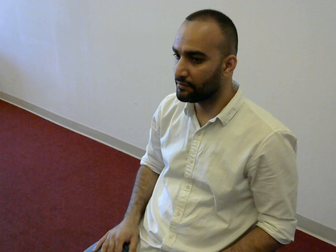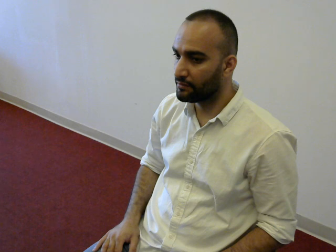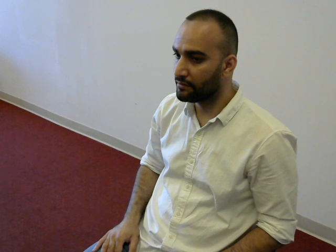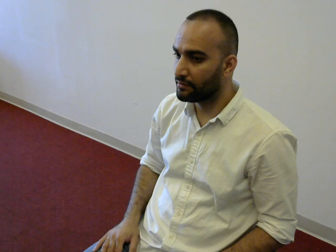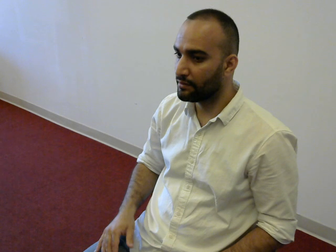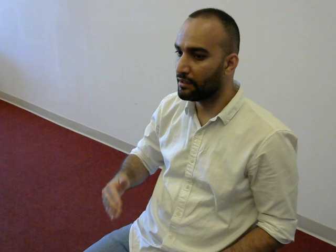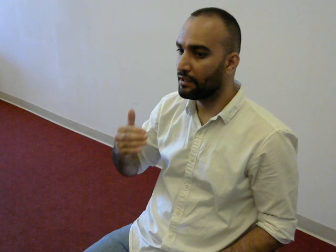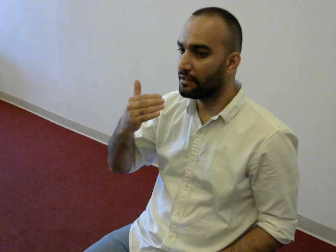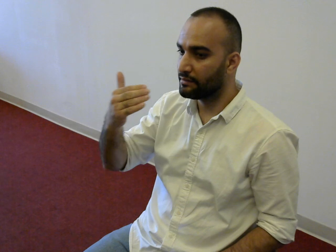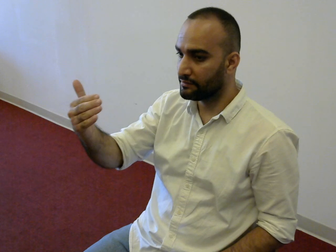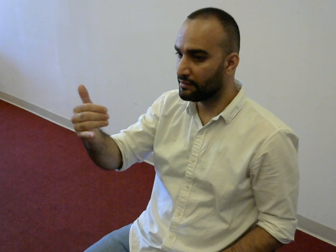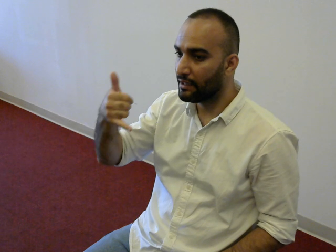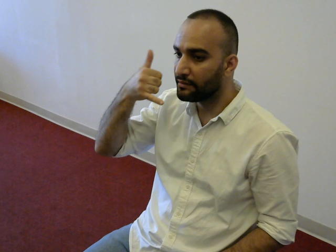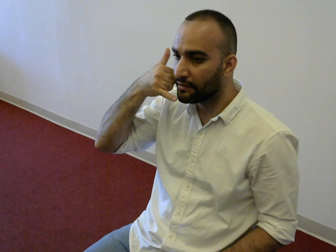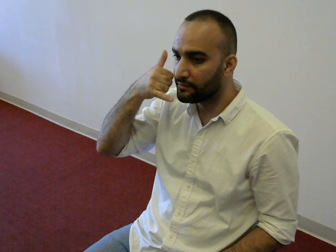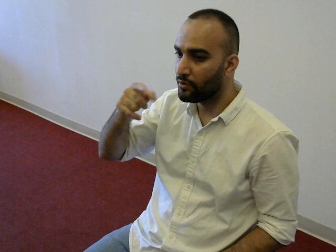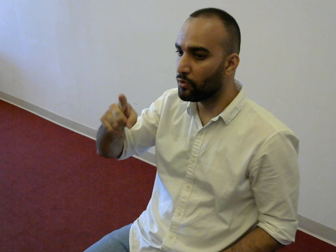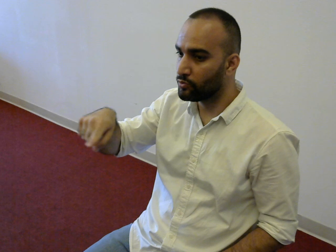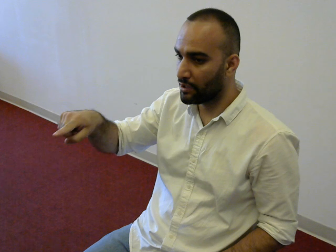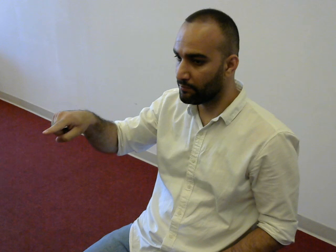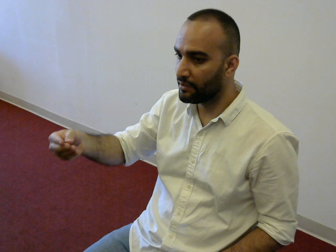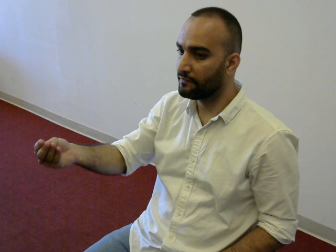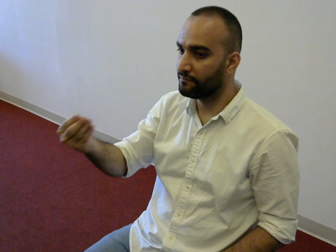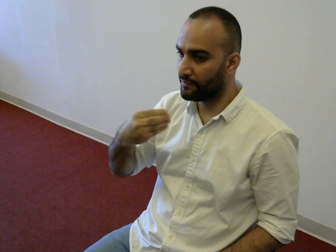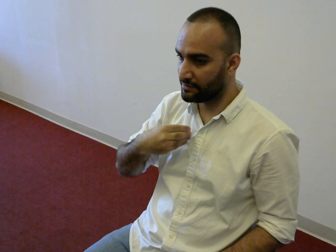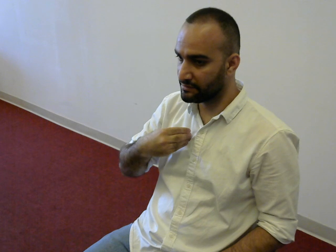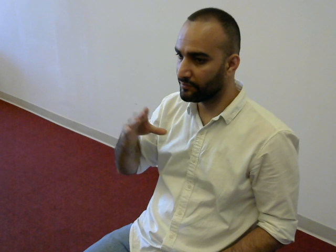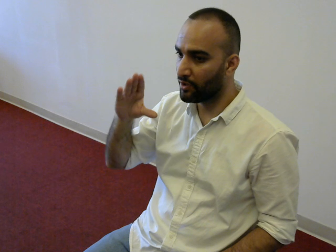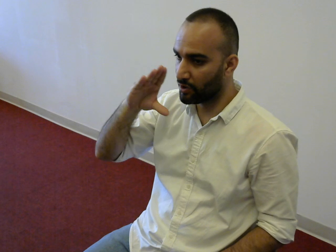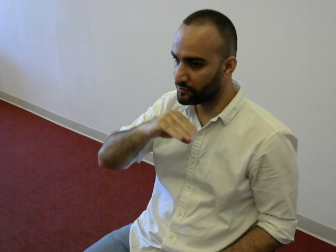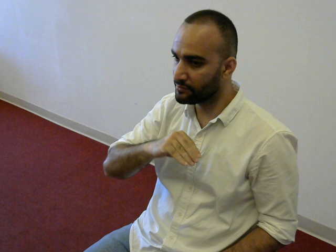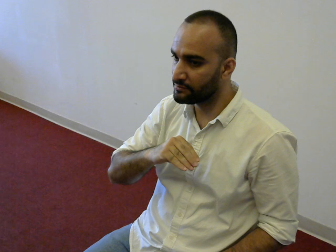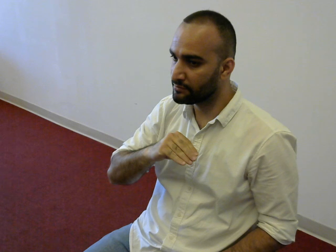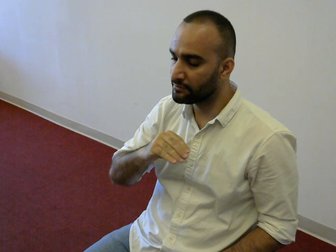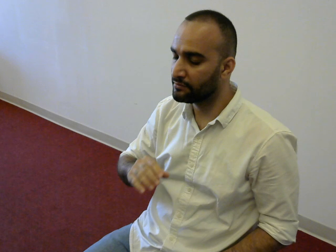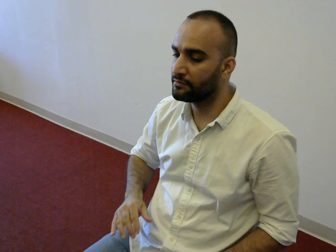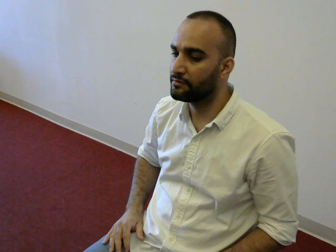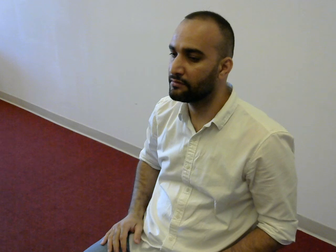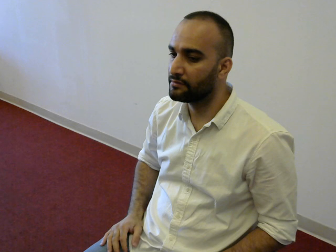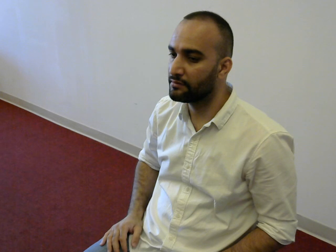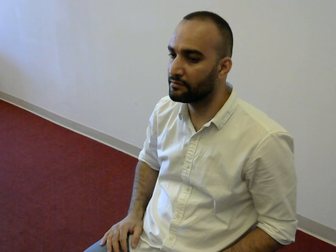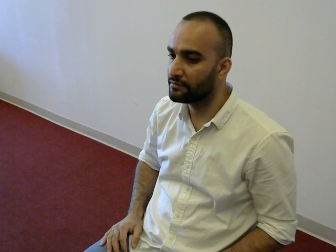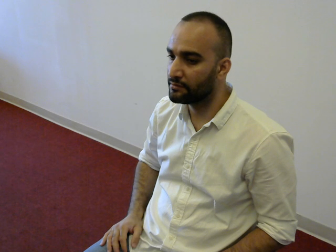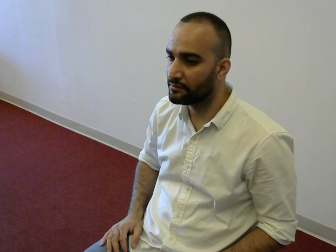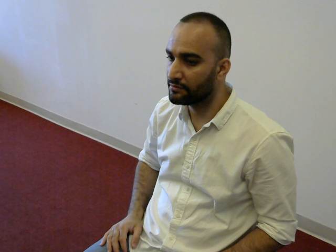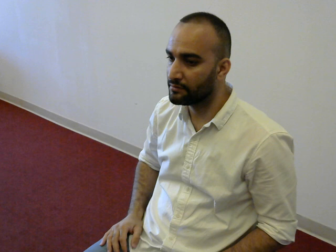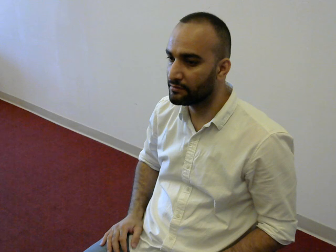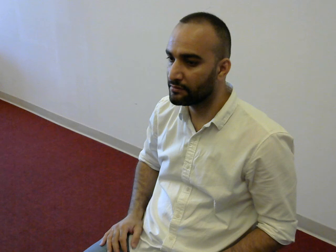Siz telefon nömrənizi verə bilərsinizmi?